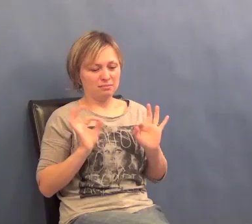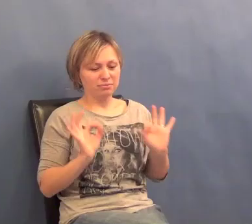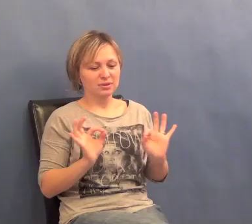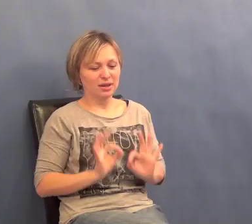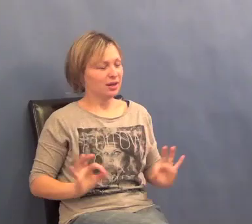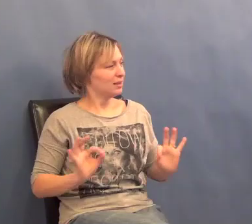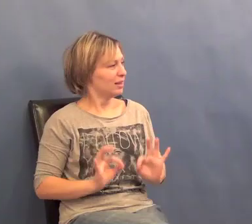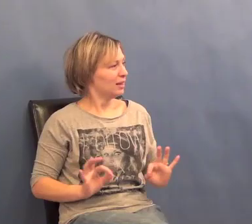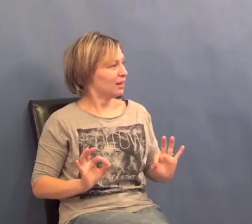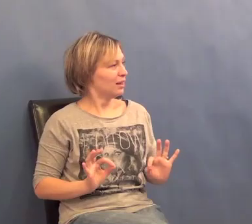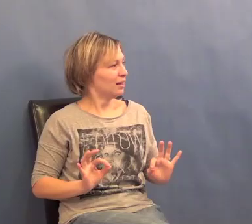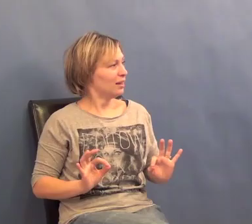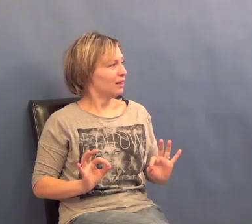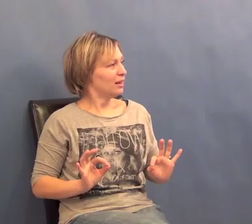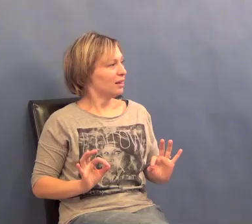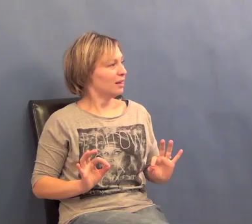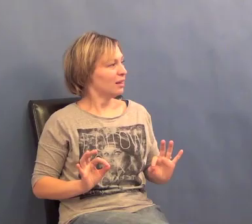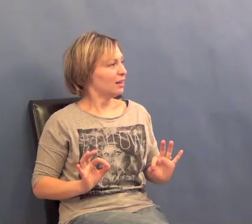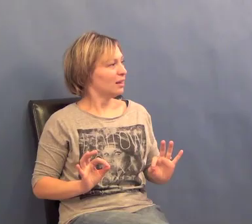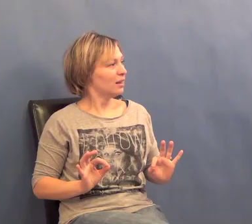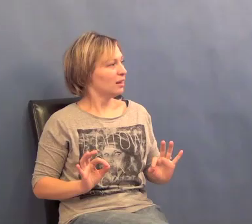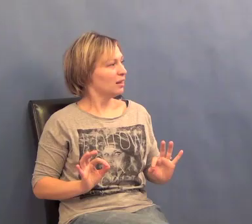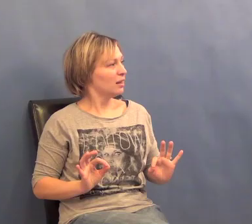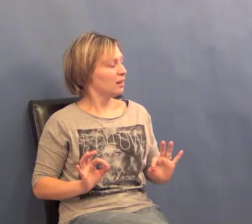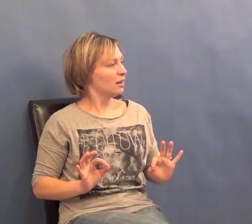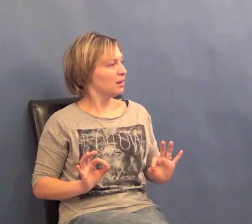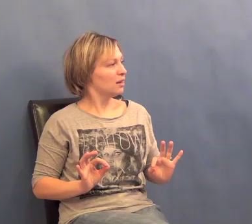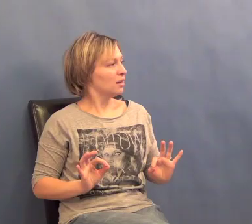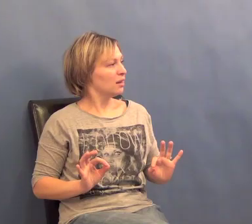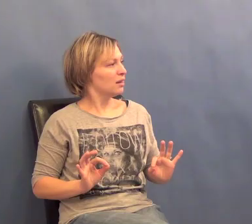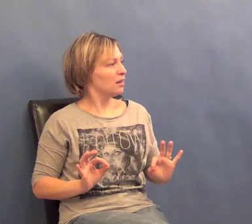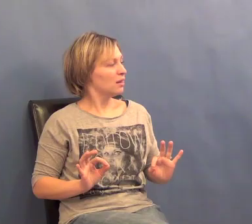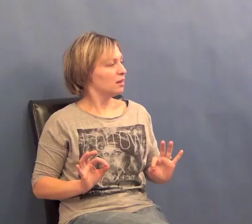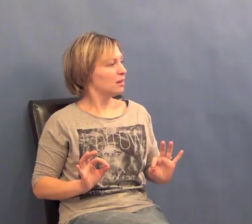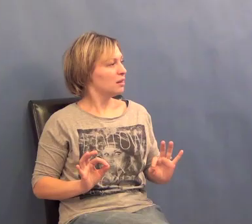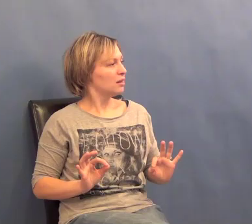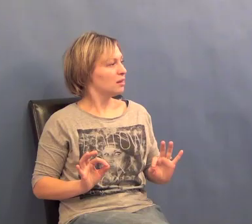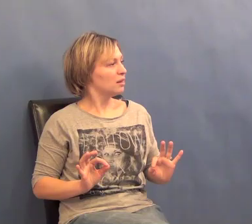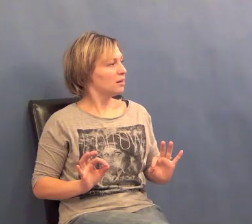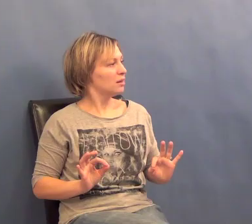Jest idealnie.